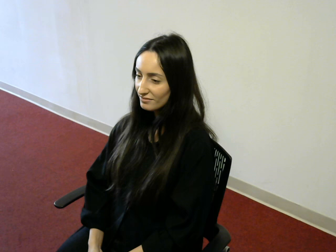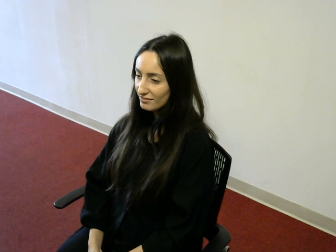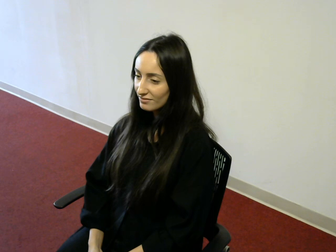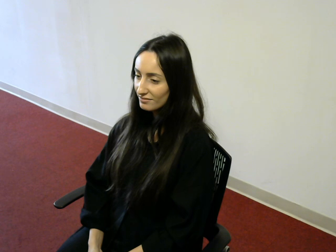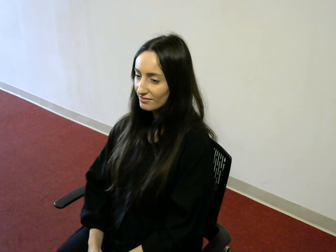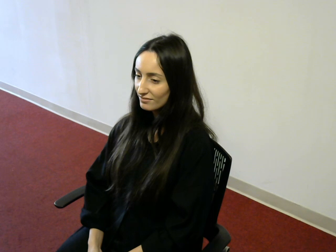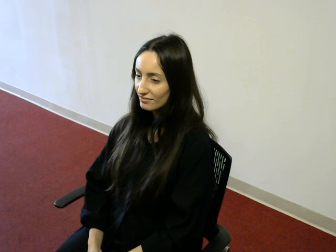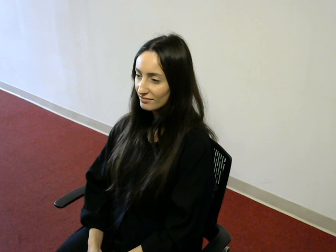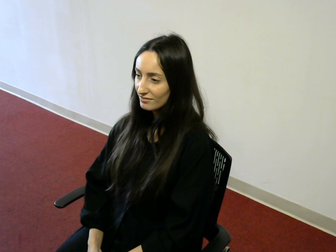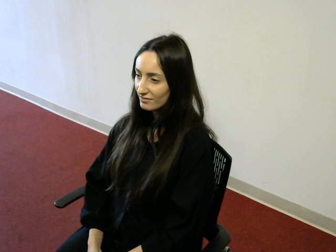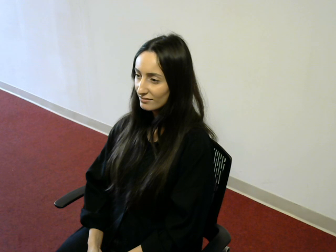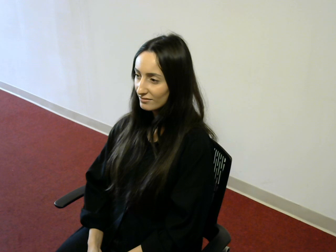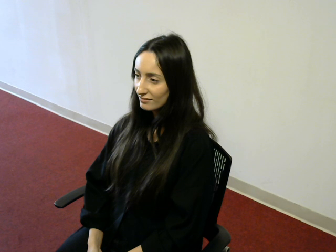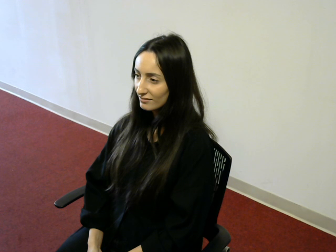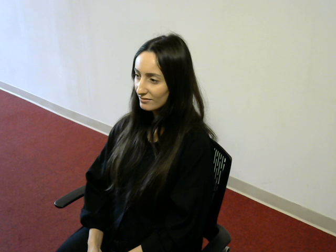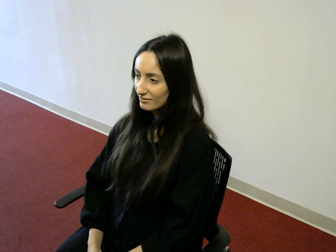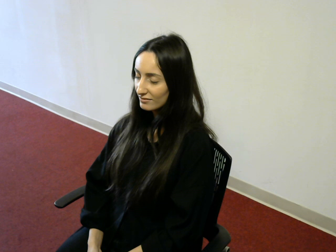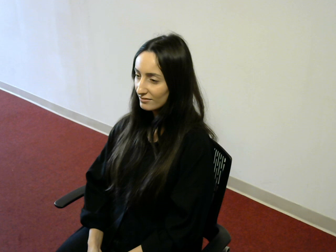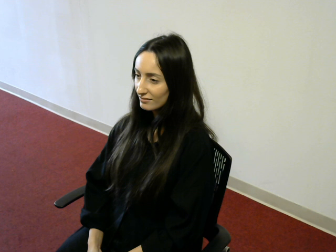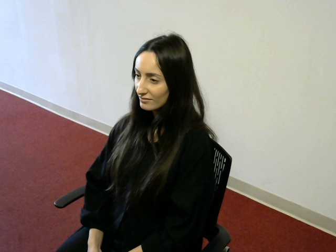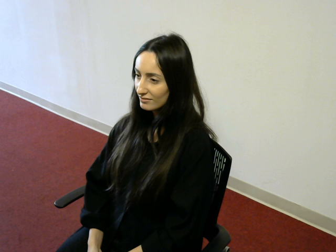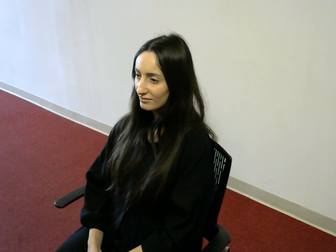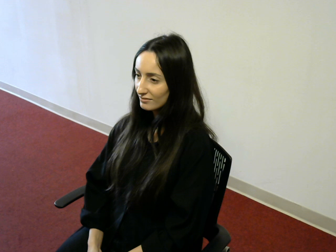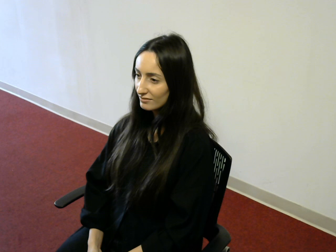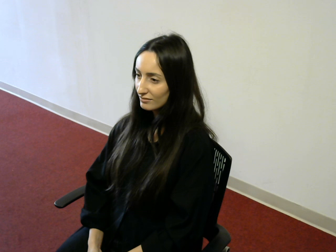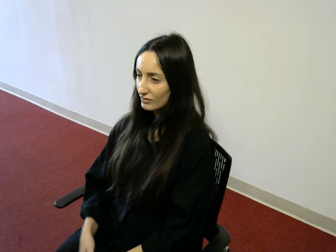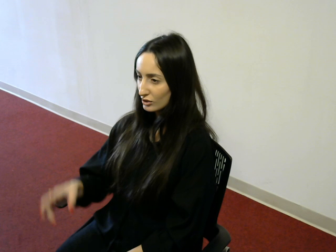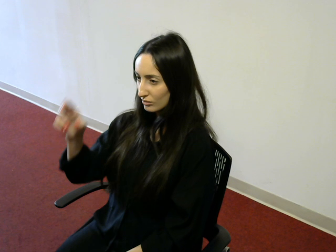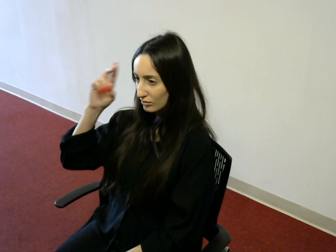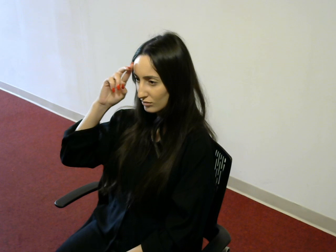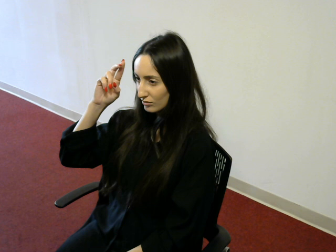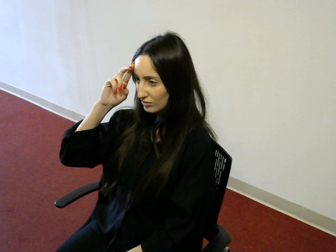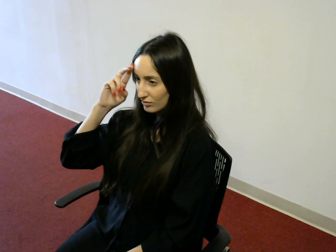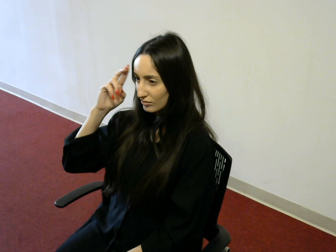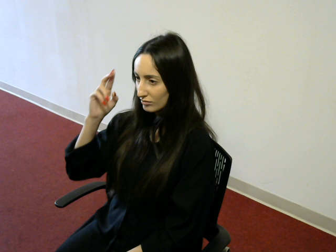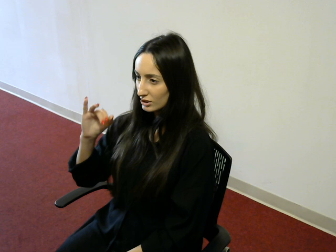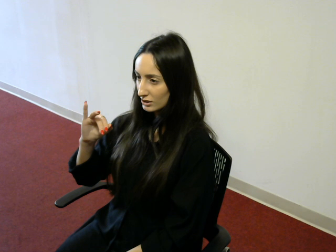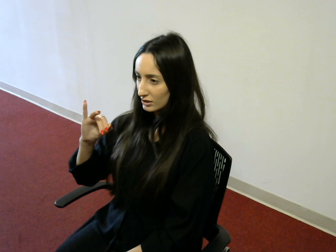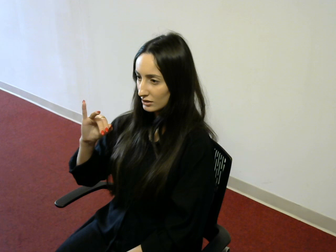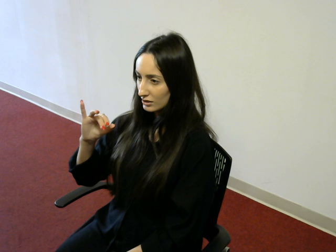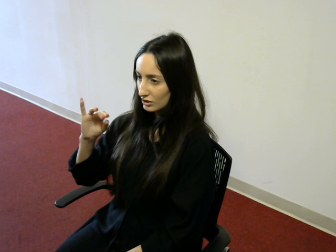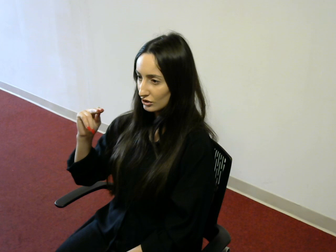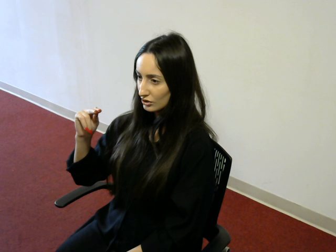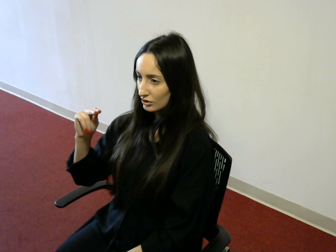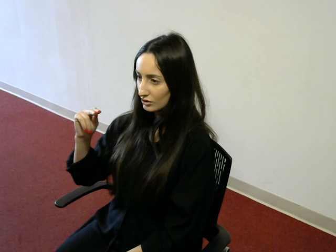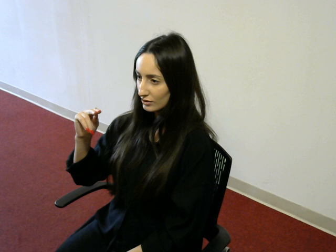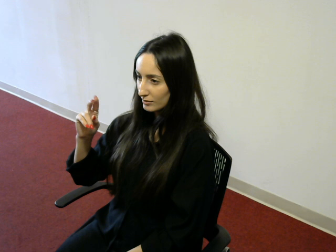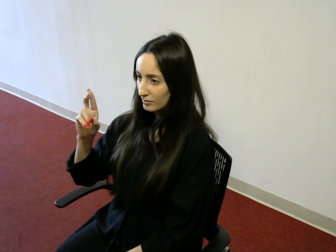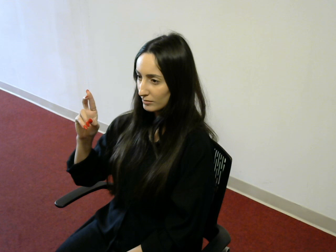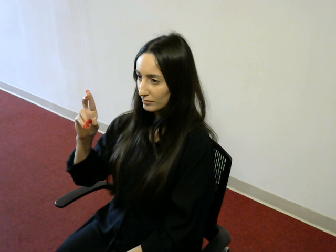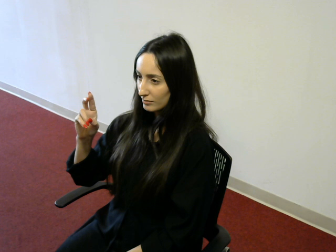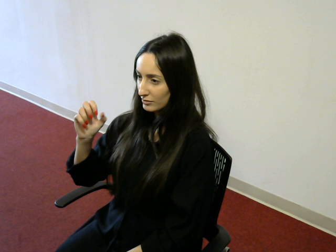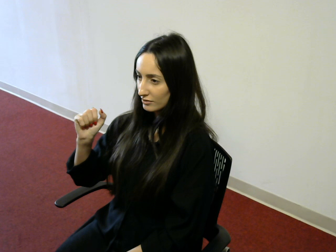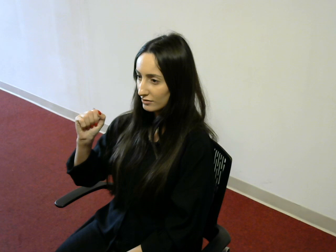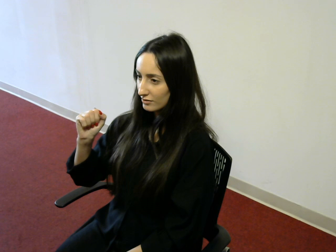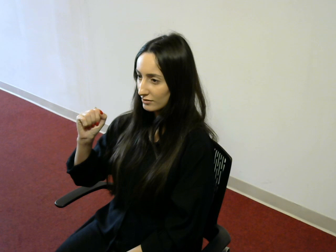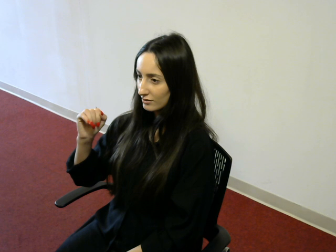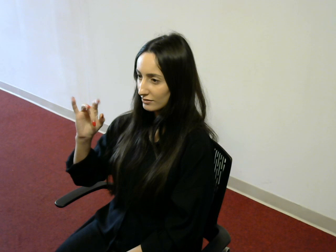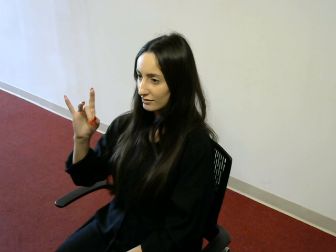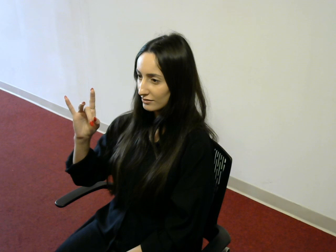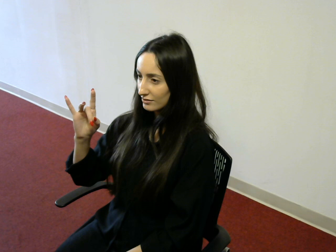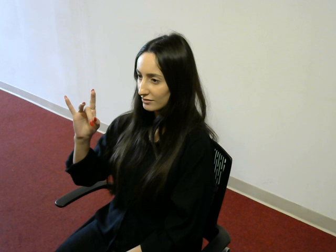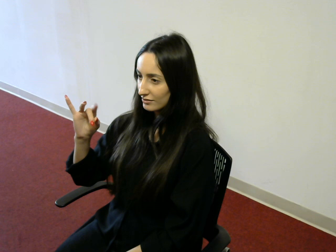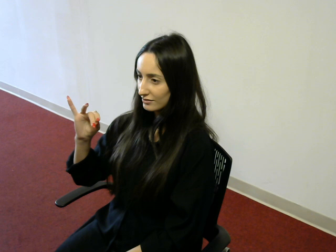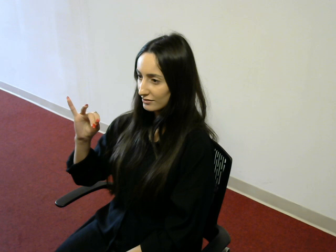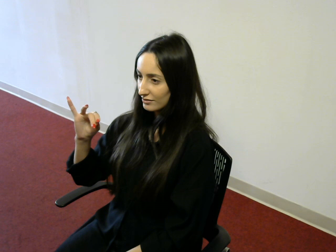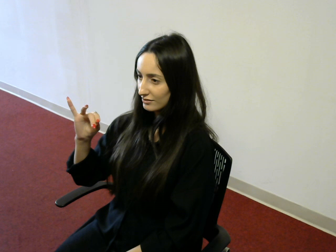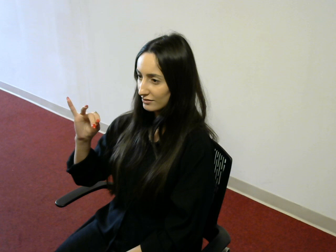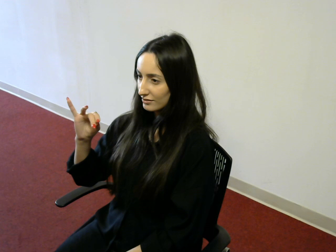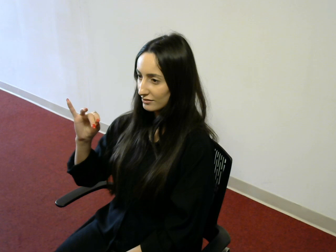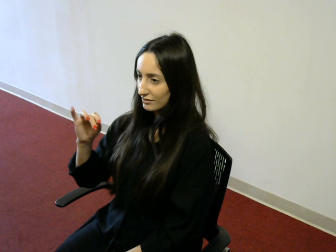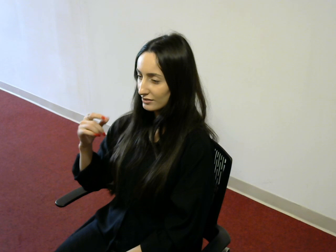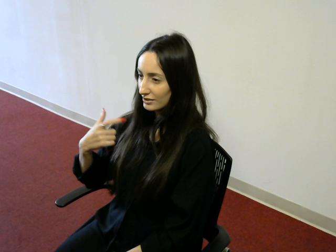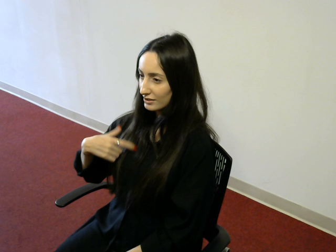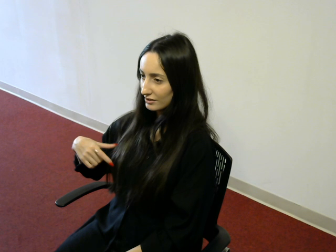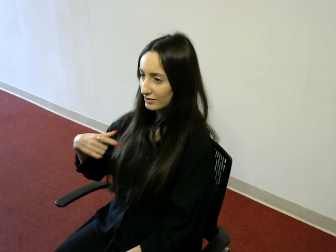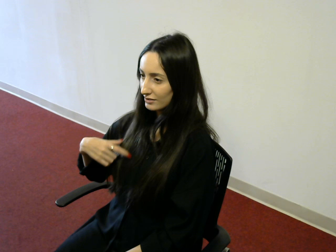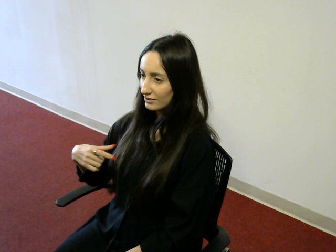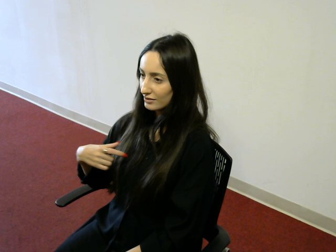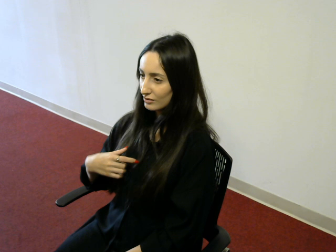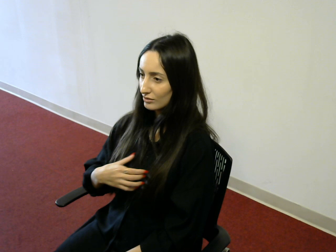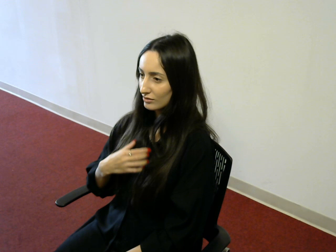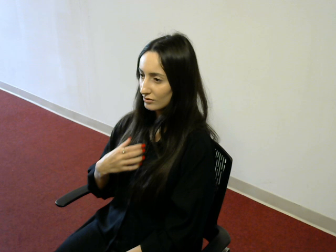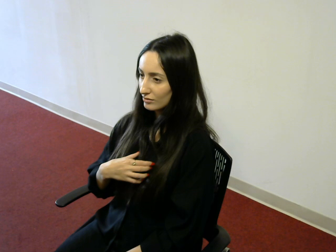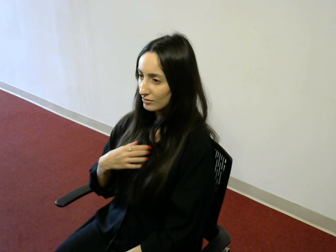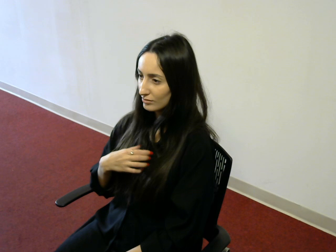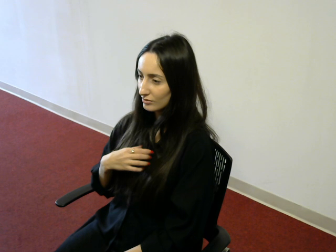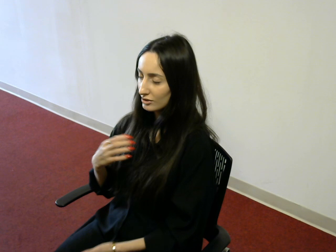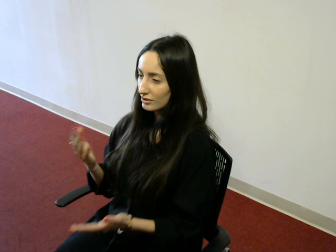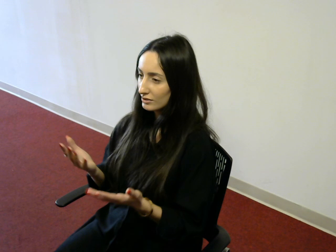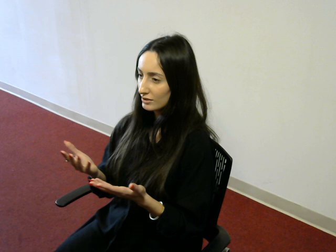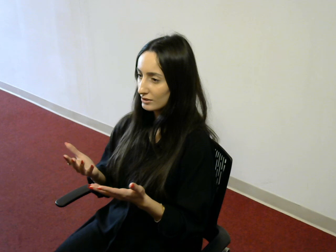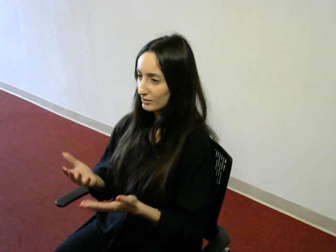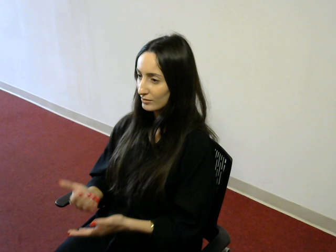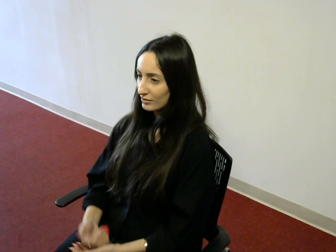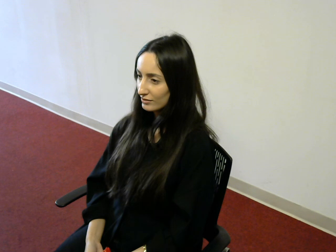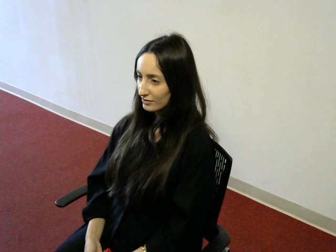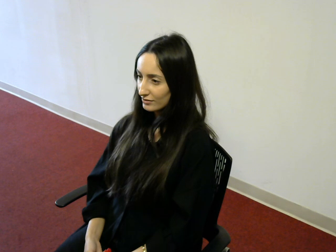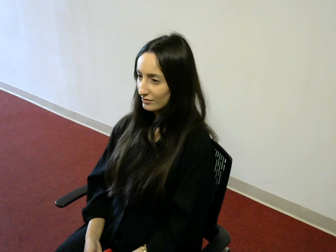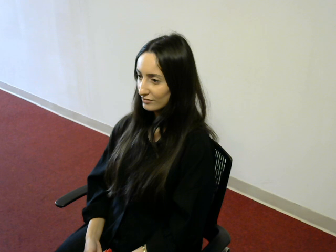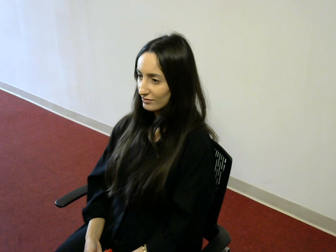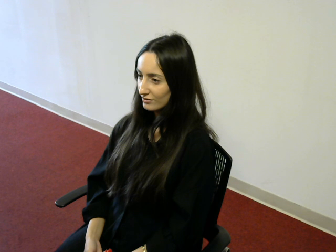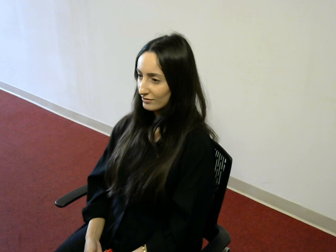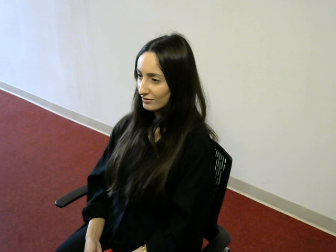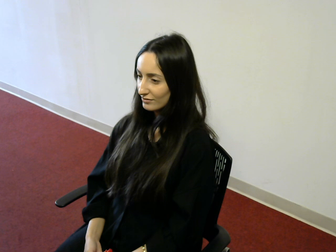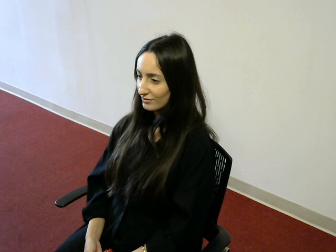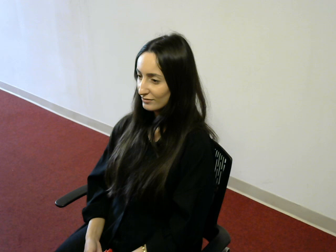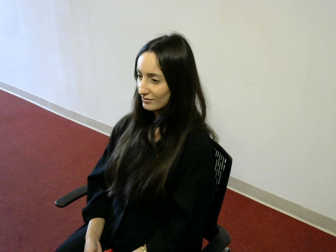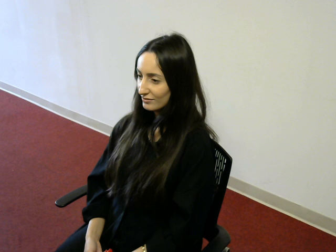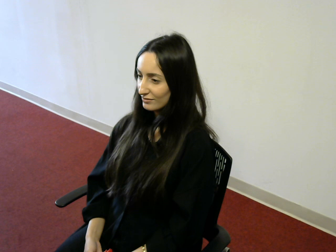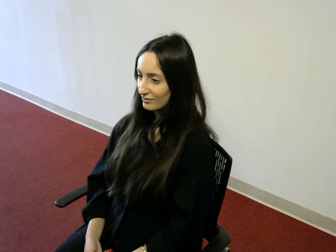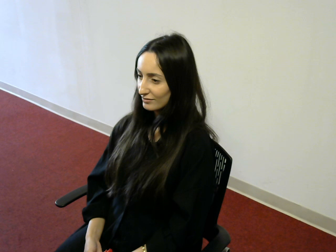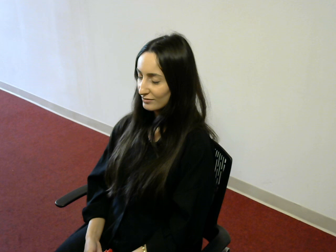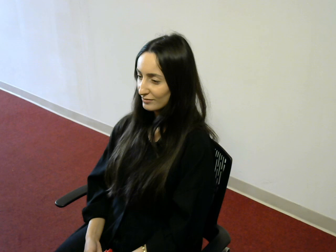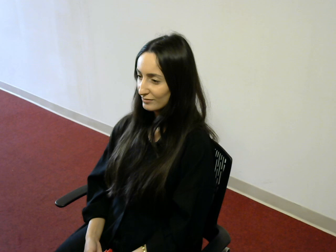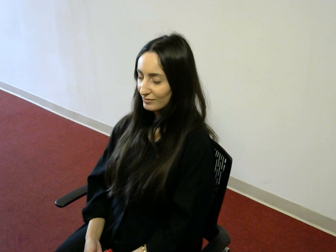Dövlət icbari şəxsi sığorta nədir?